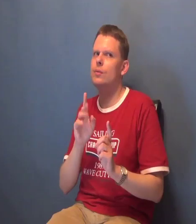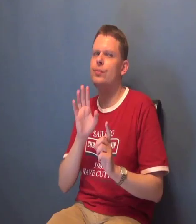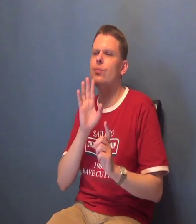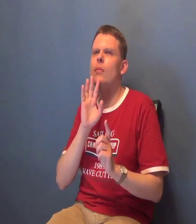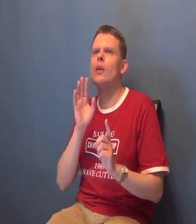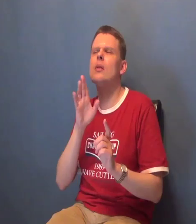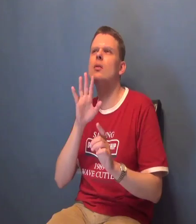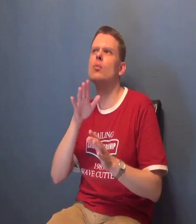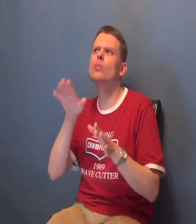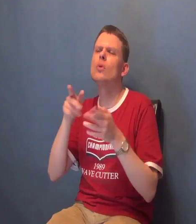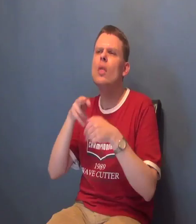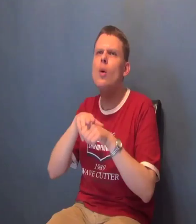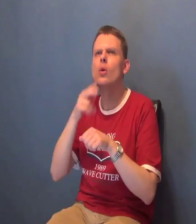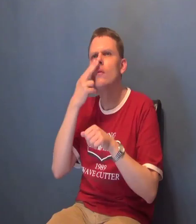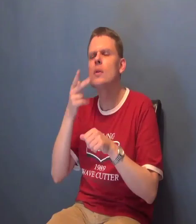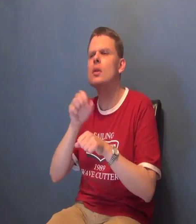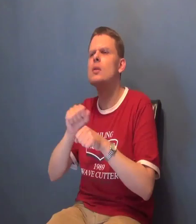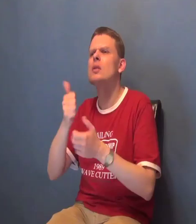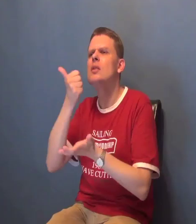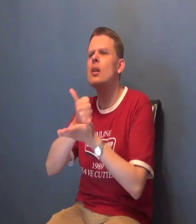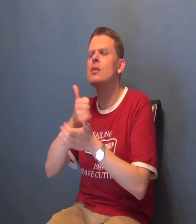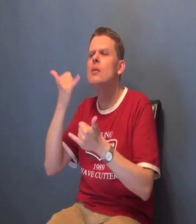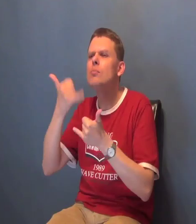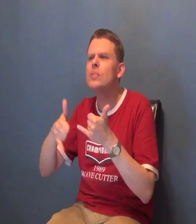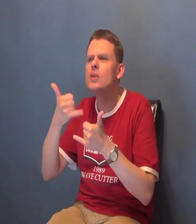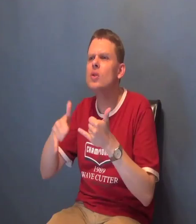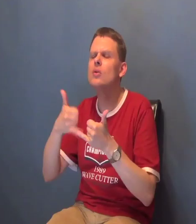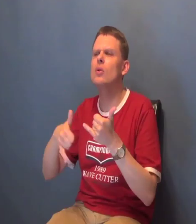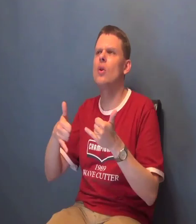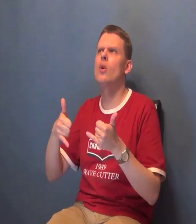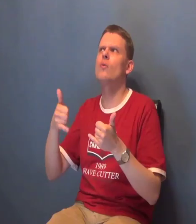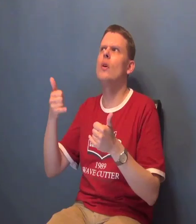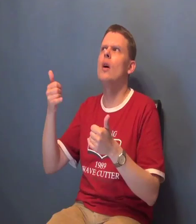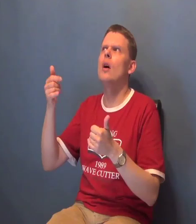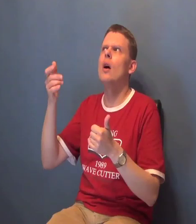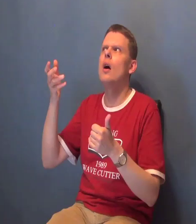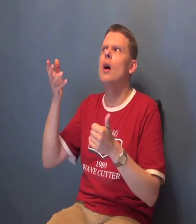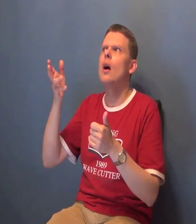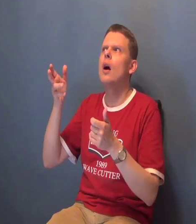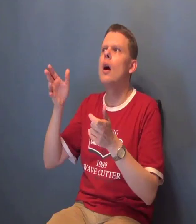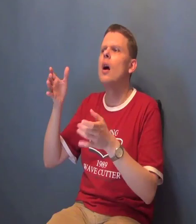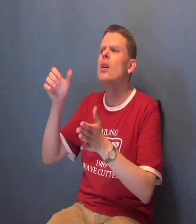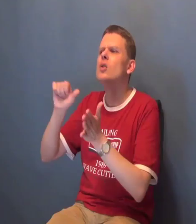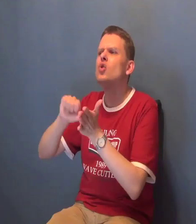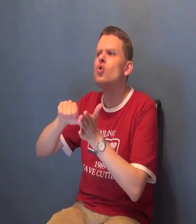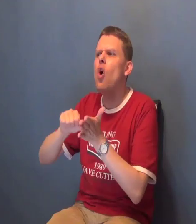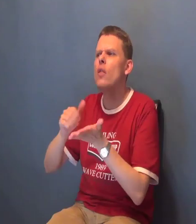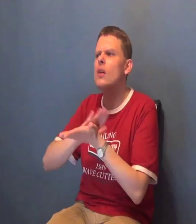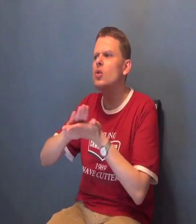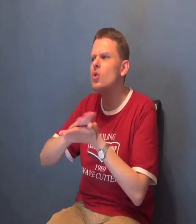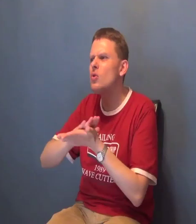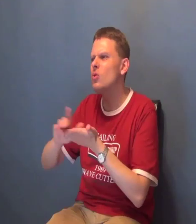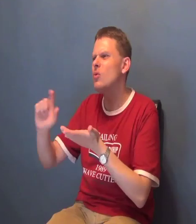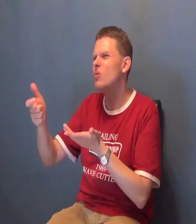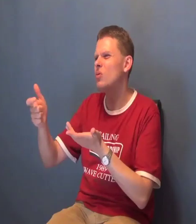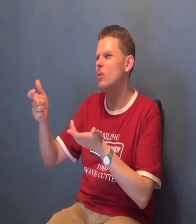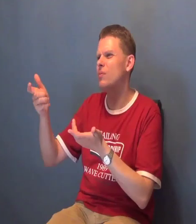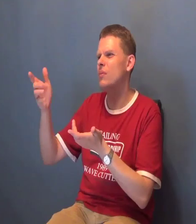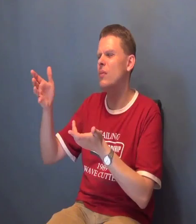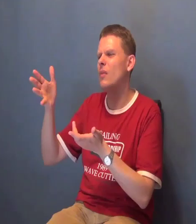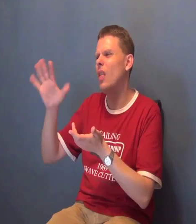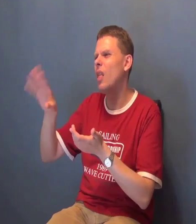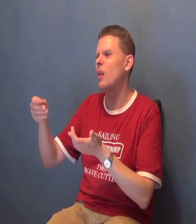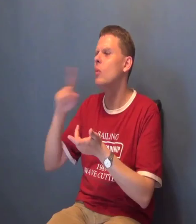Wygląda na to , że w niektórych miejscach, na stacjach benzynowych, jakieś środki czystości czy coś tam nietypowego.